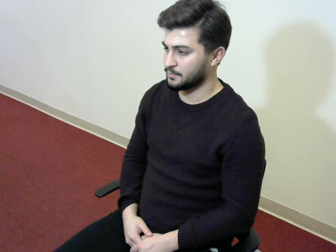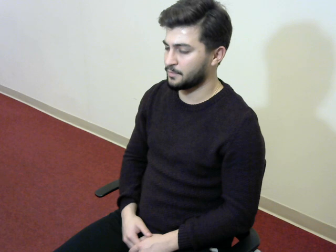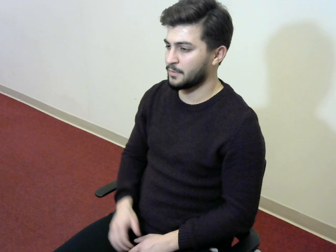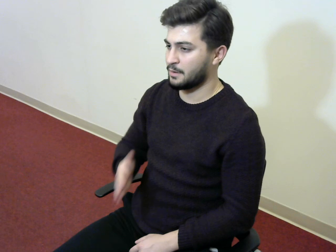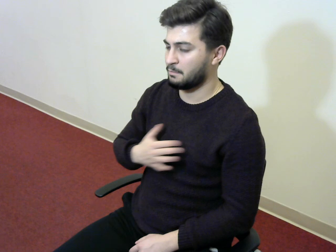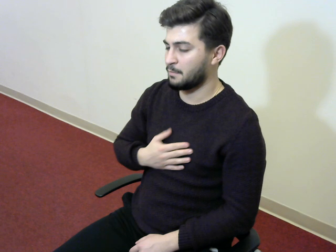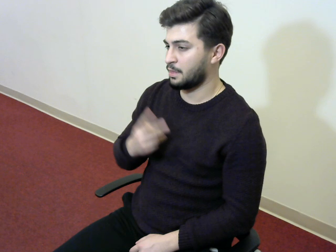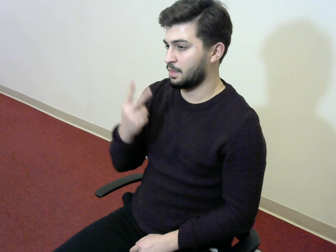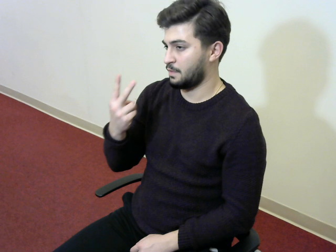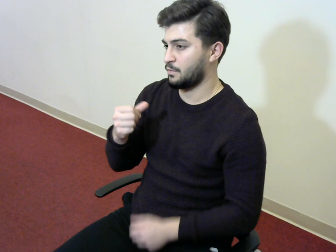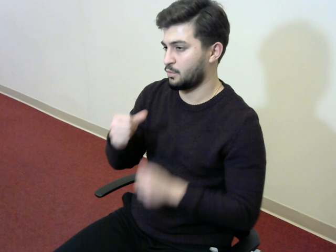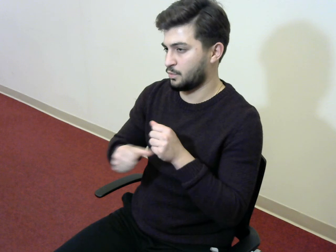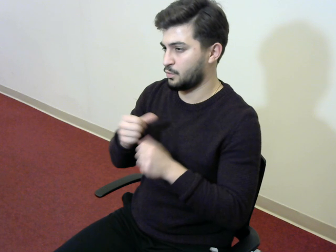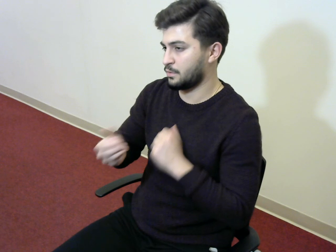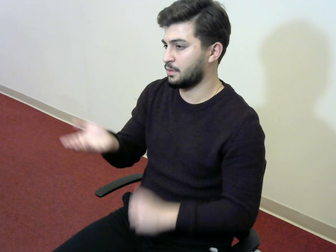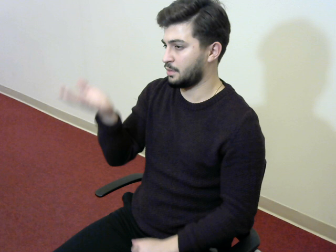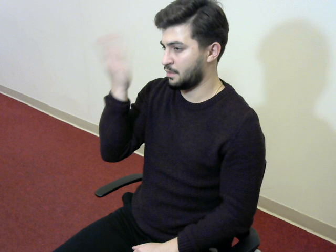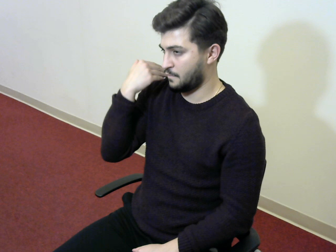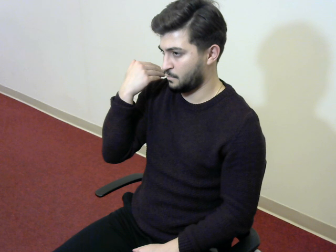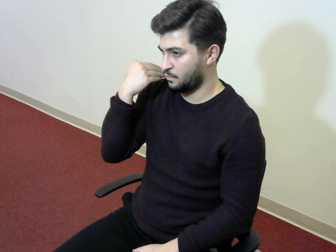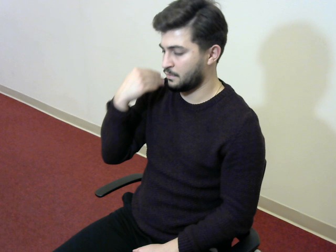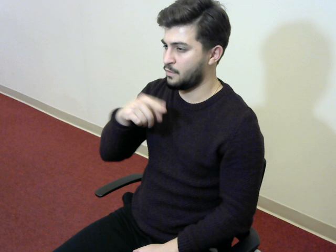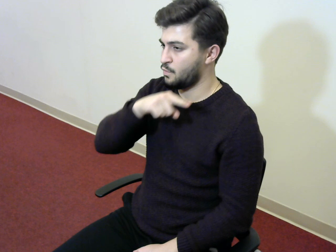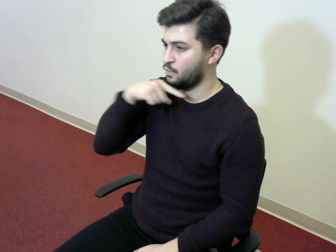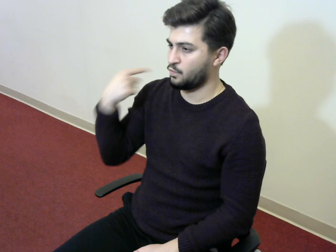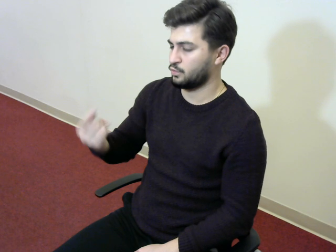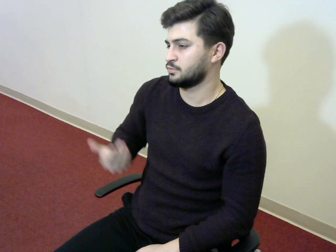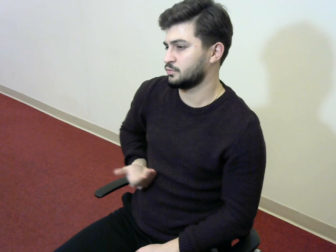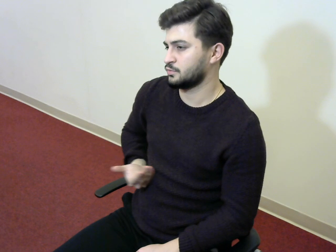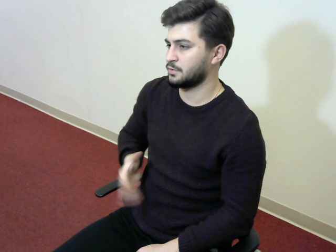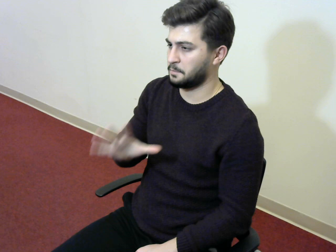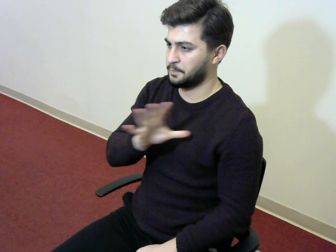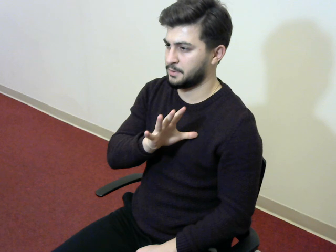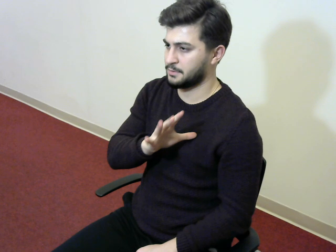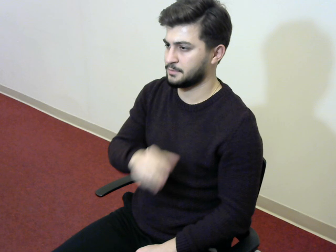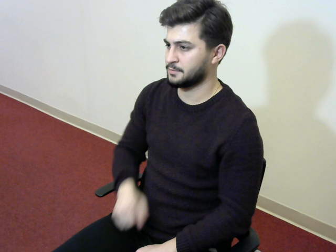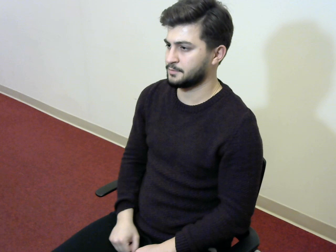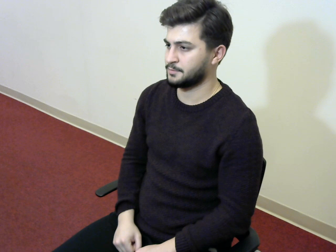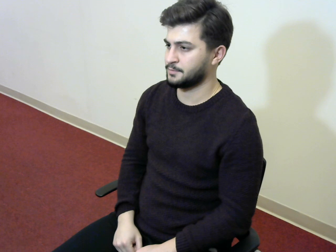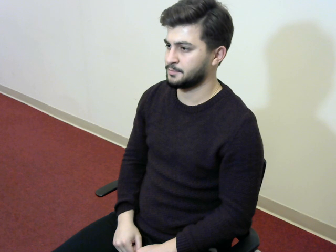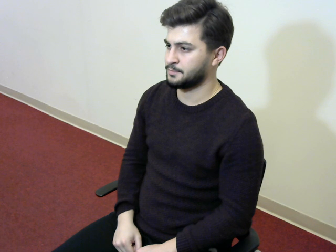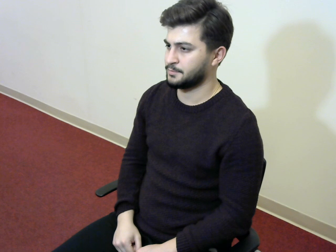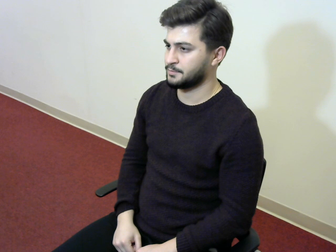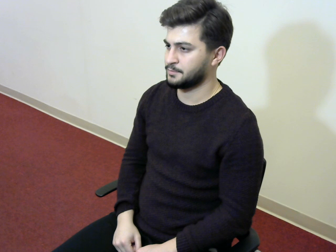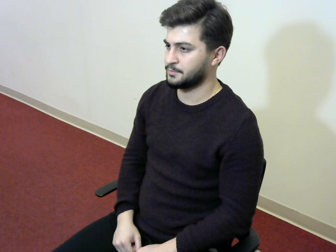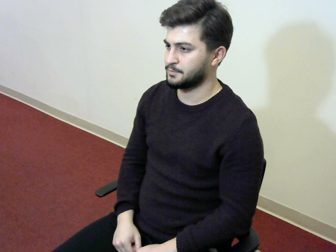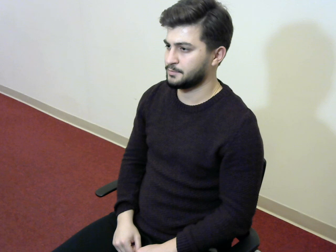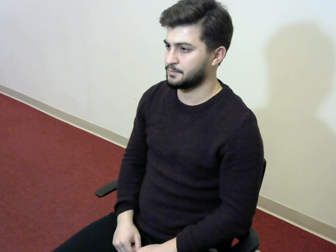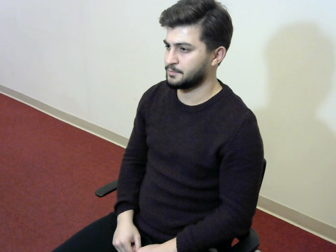Mən iki il öncə Rusiyada yaşayırdım